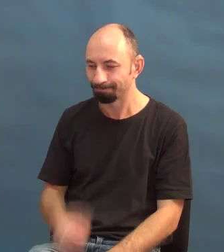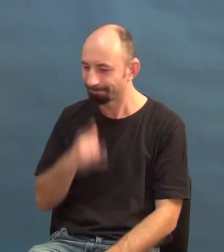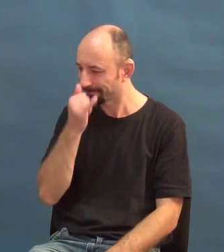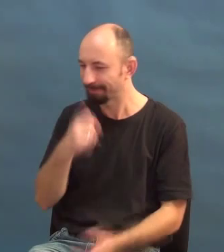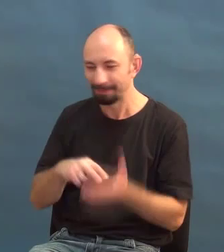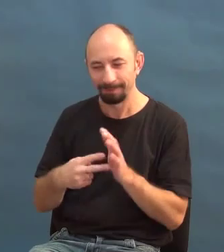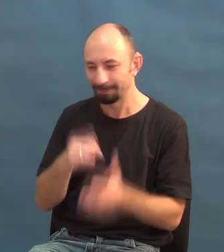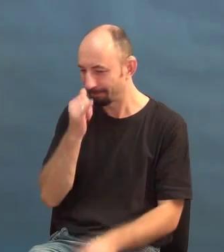Nie mogę zaplanować.